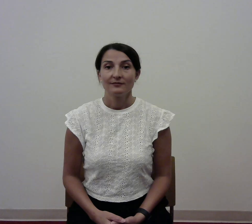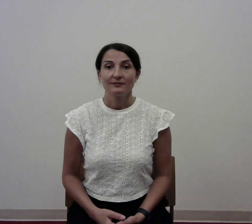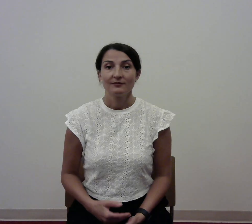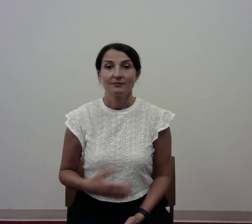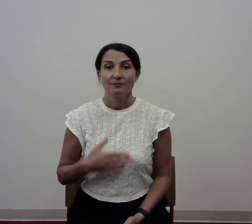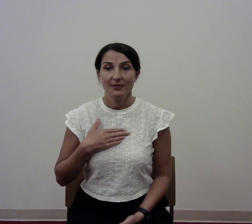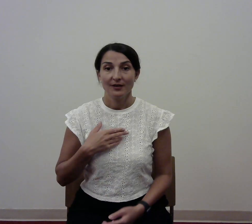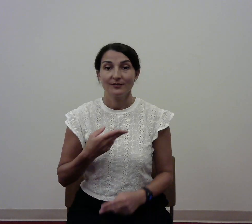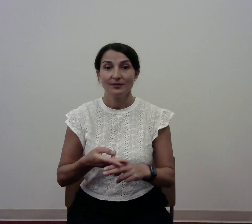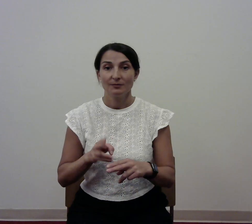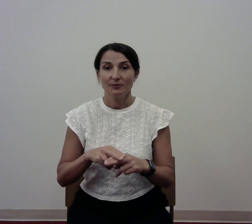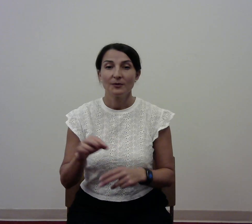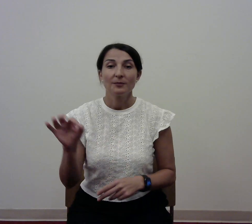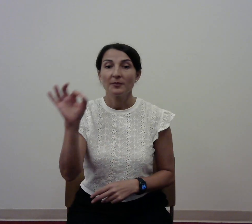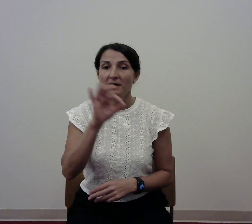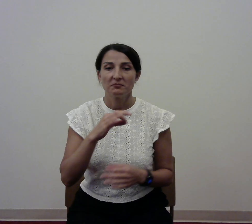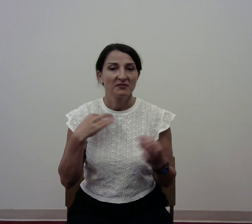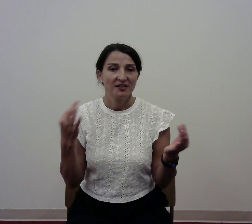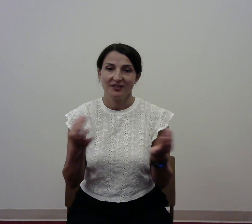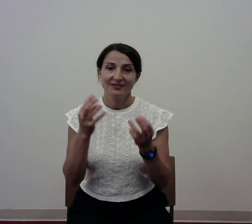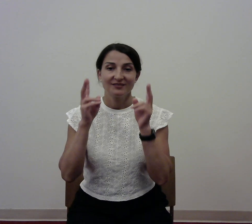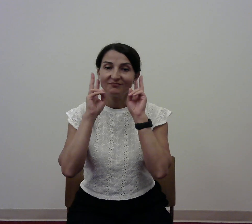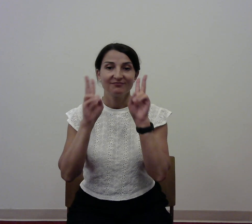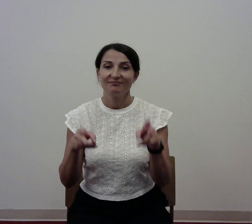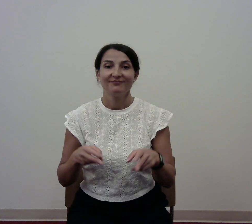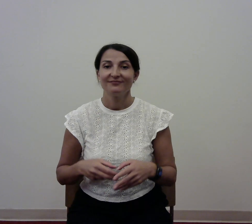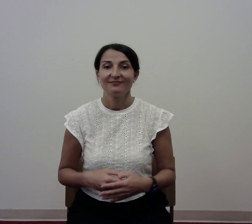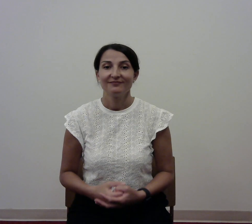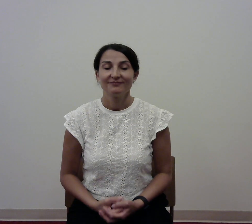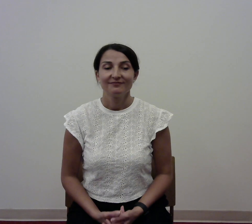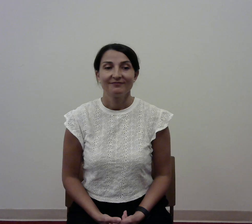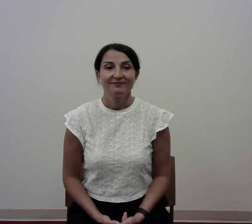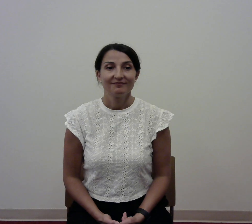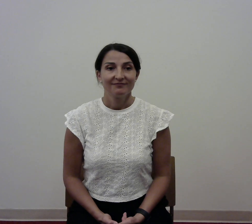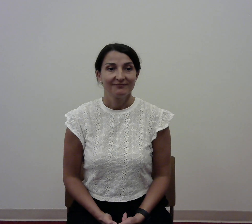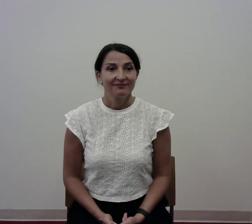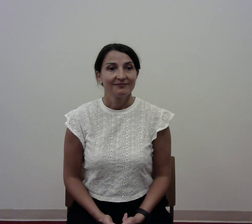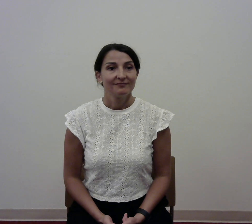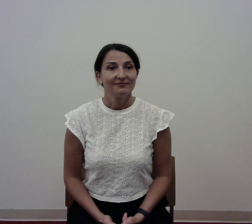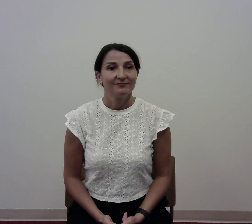Mən bu barədə heç nə bilmirəm